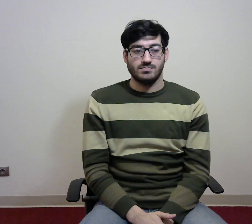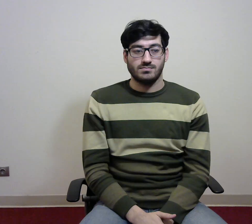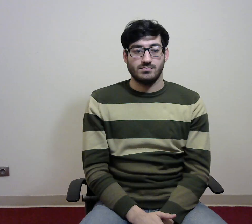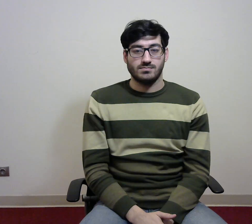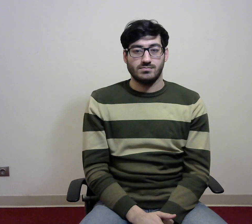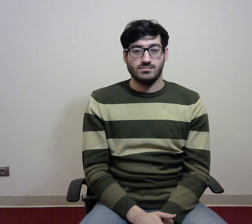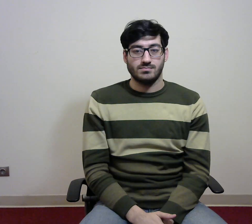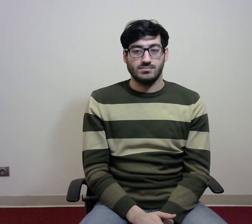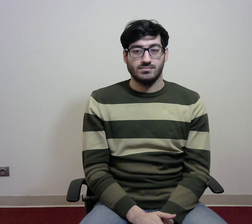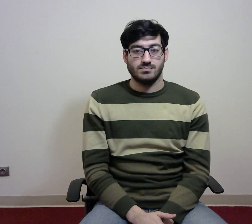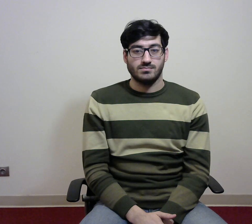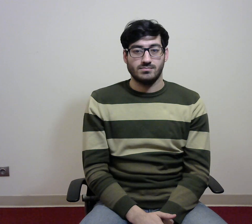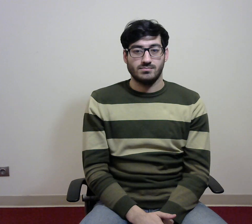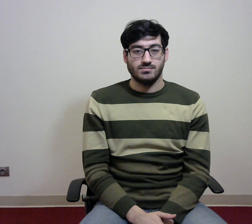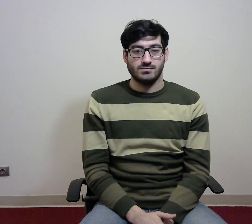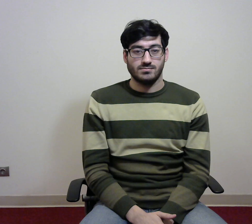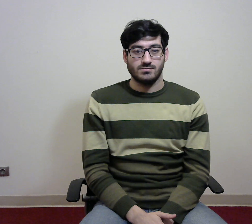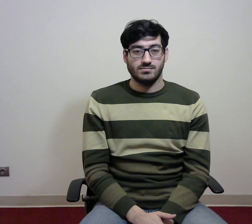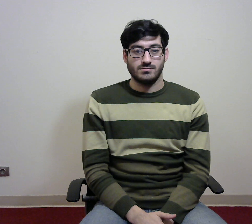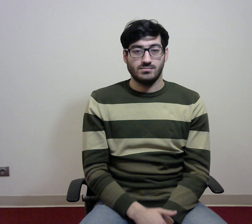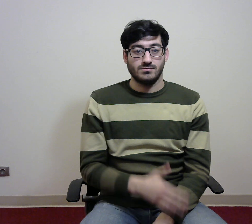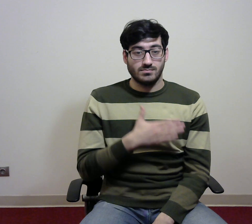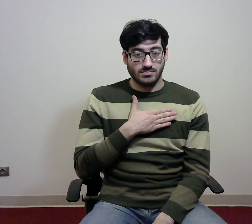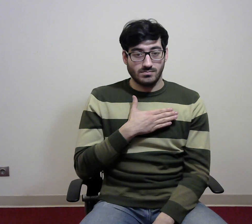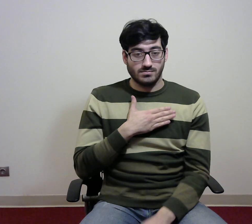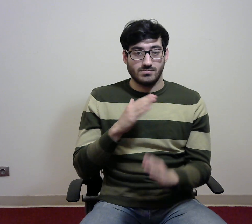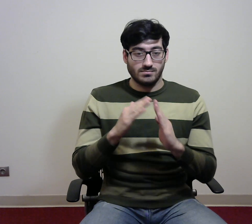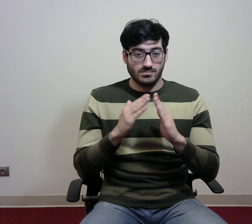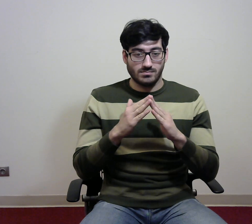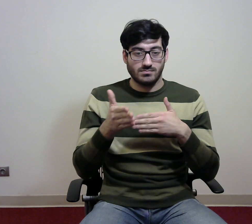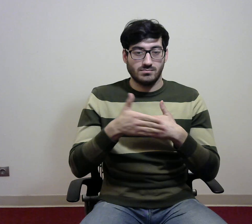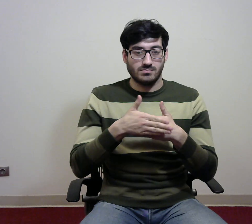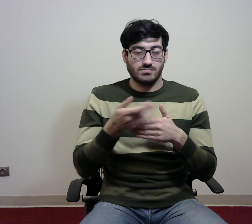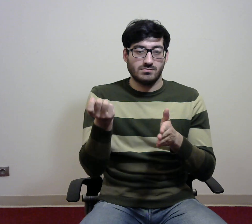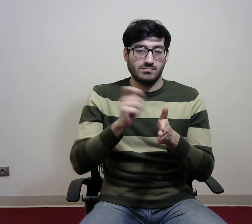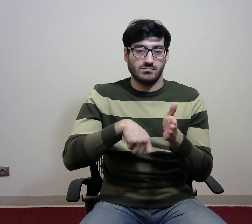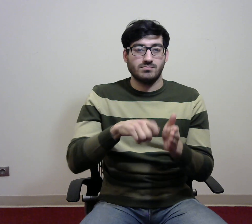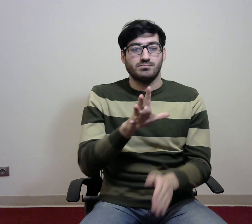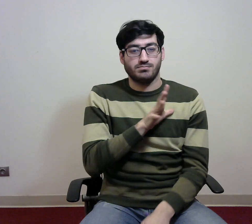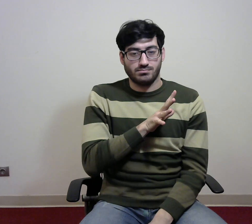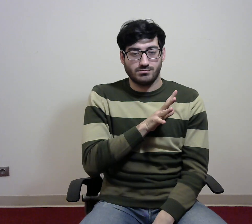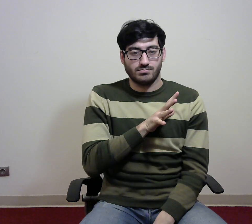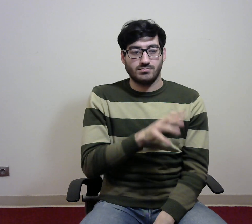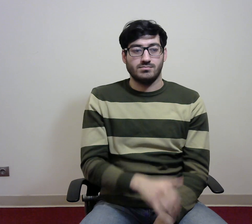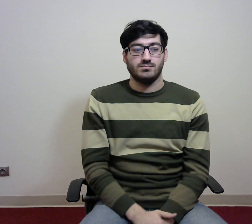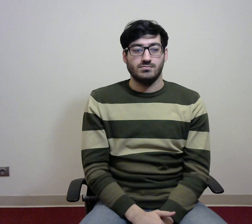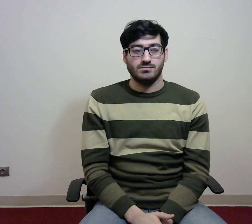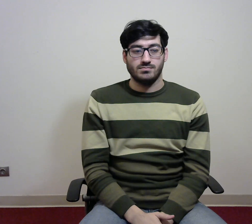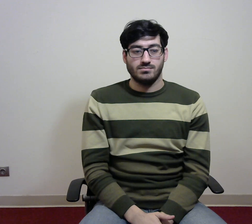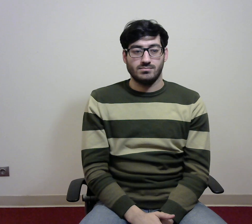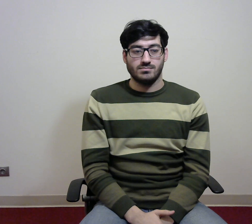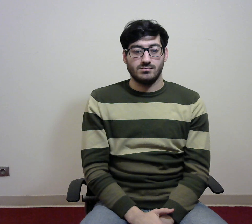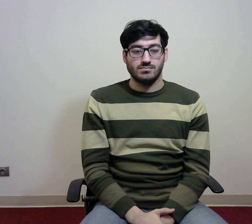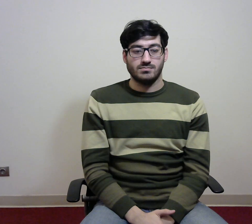Mən evin qapısını bağlamışam